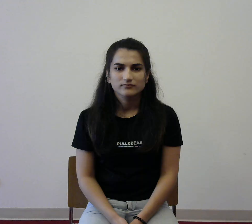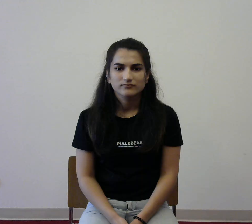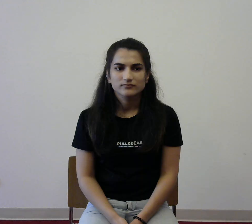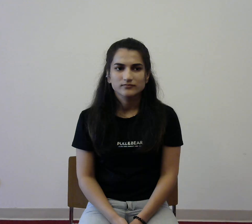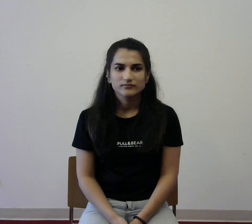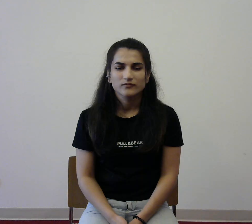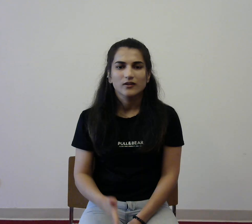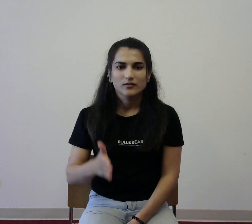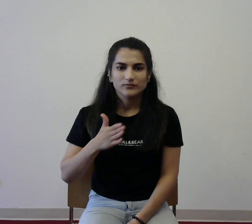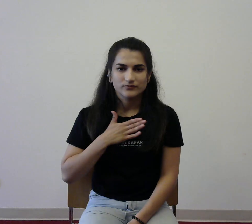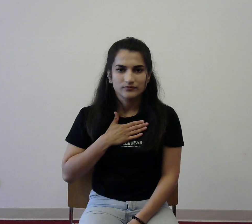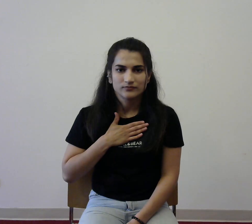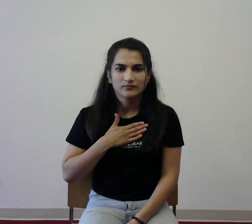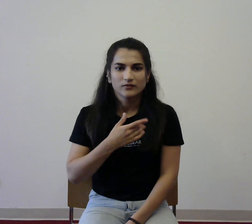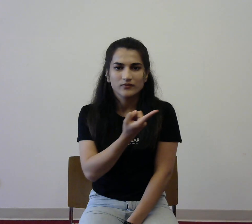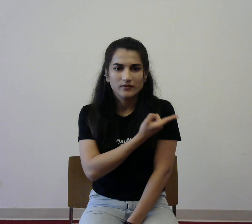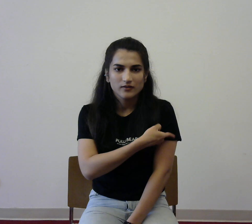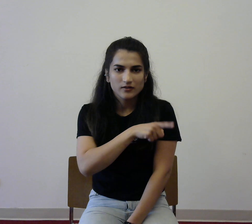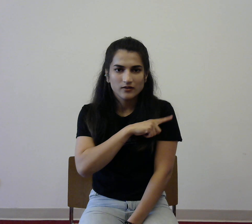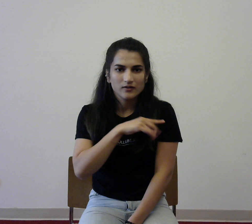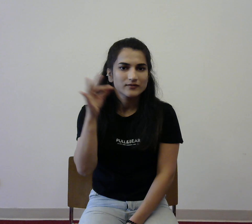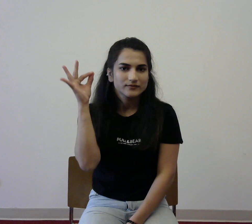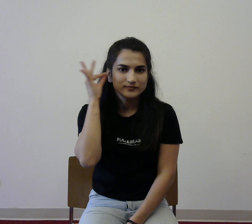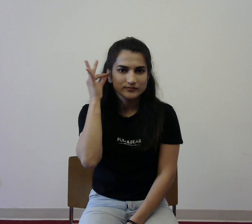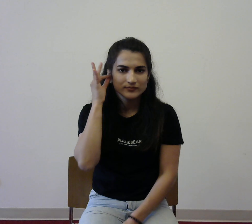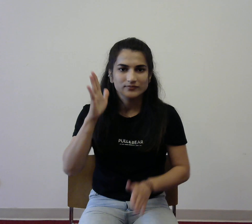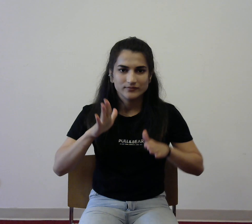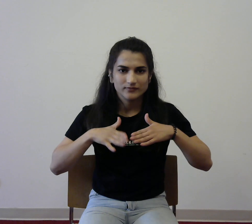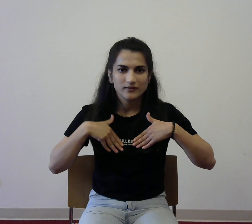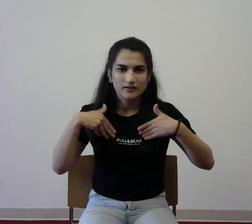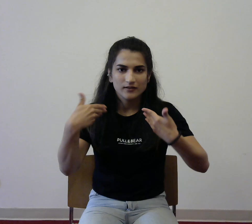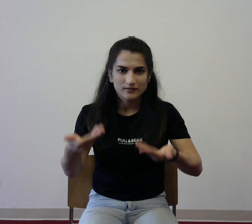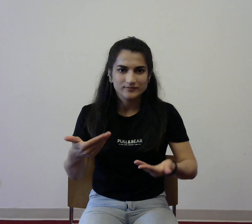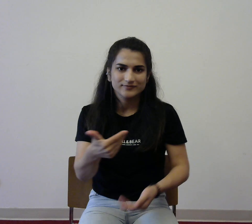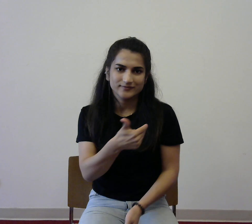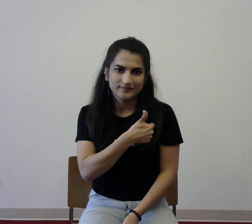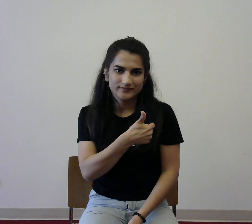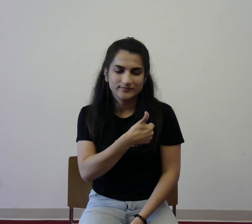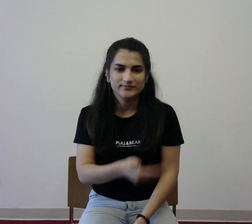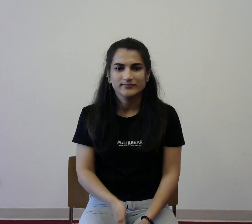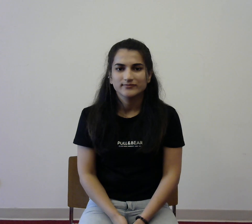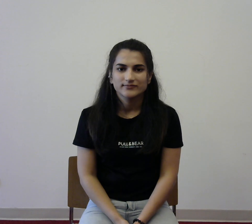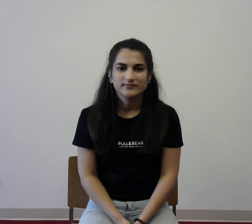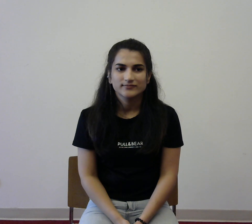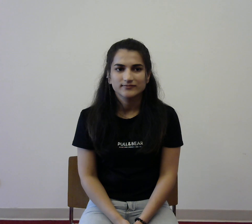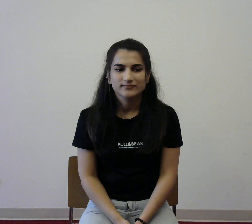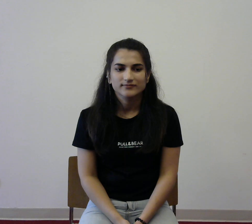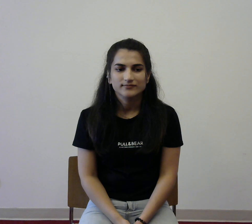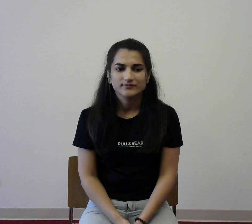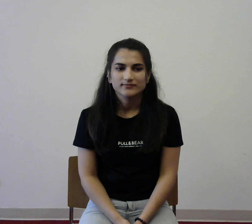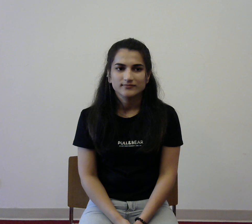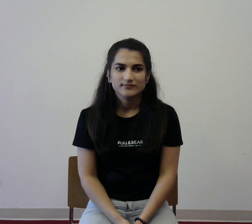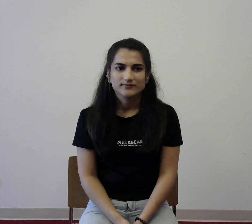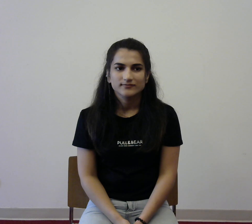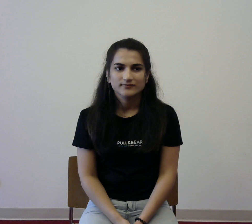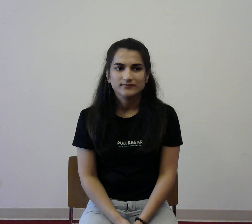Mən tibb məntəqəsinə müraciət etmək istərdim